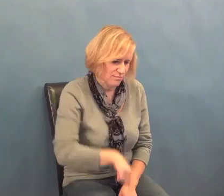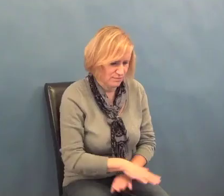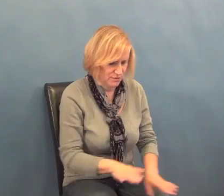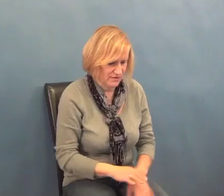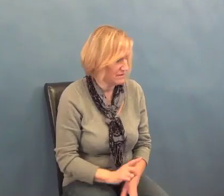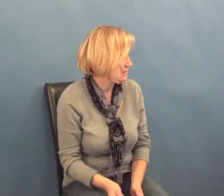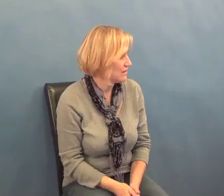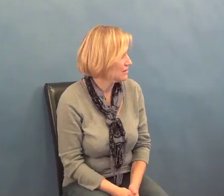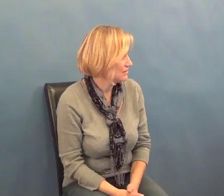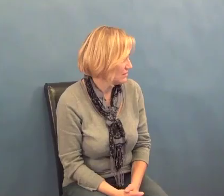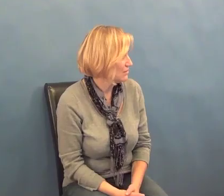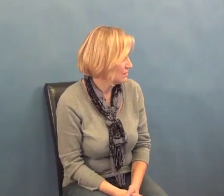Nie wolno pływać głęboko.